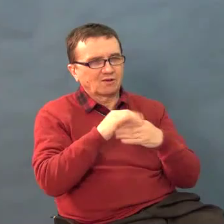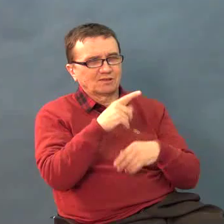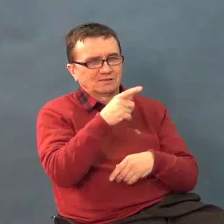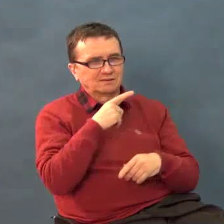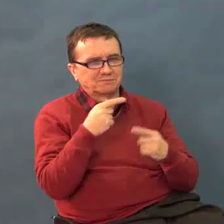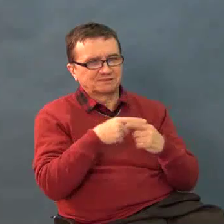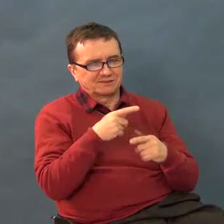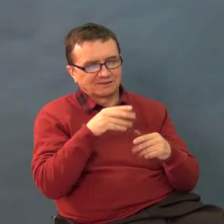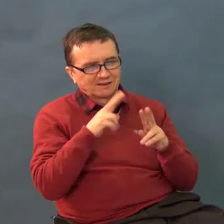Akurat nam obu pasuje.